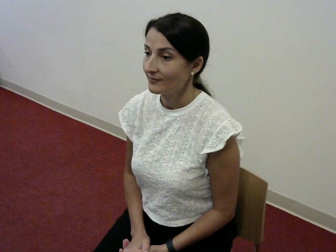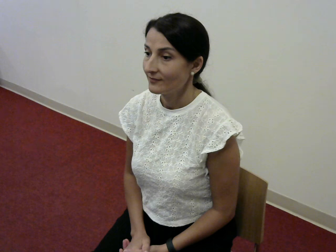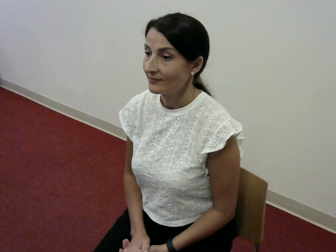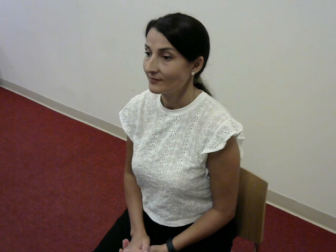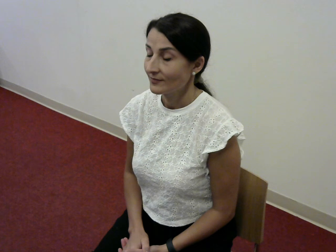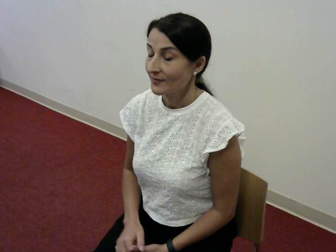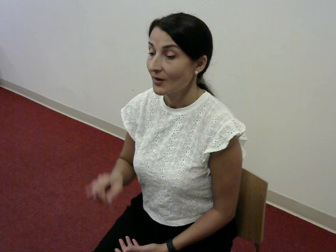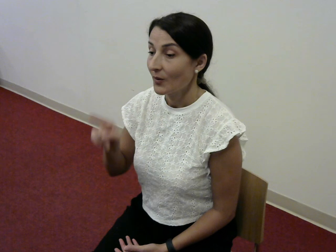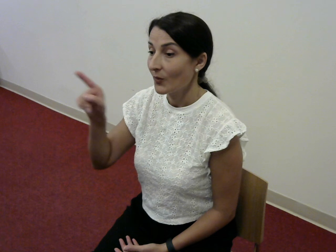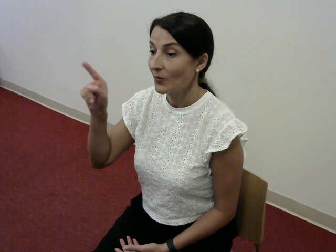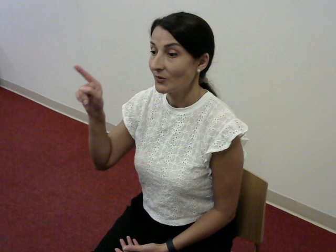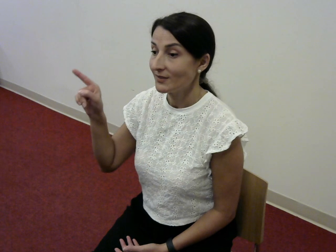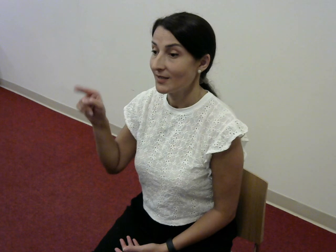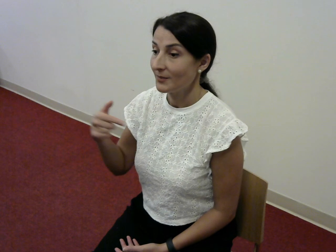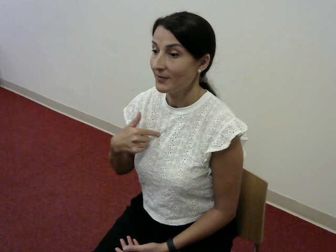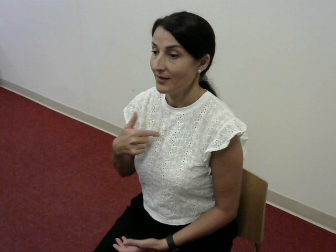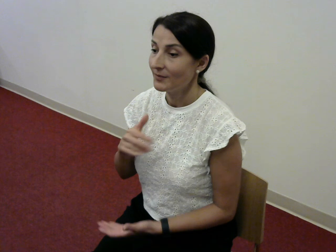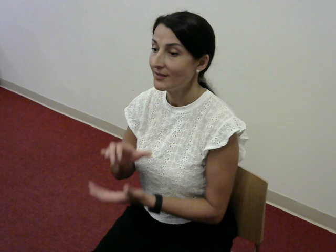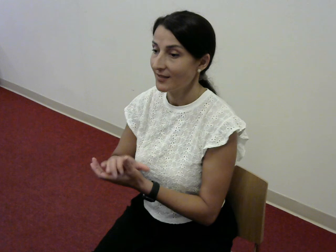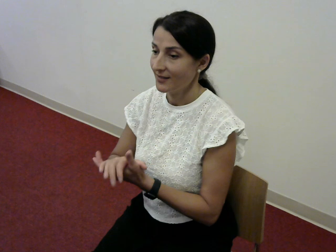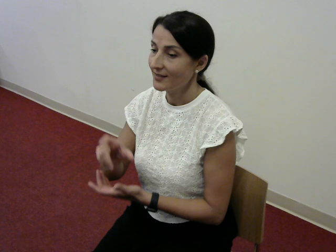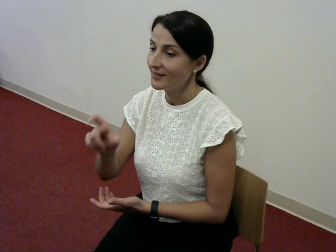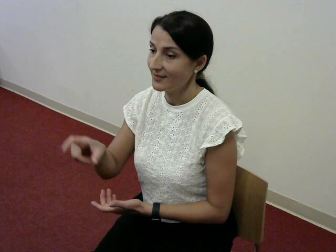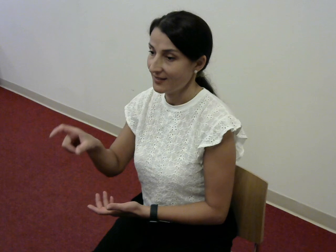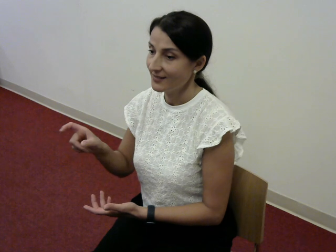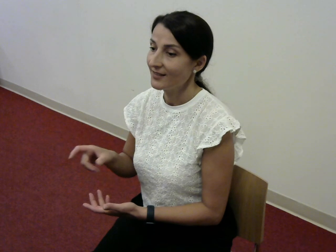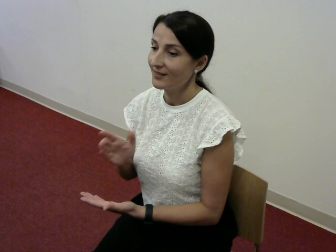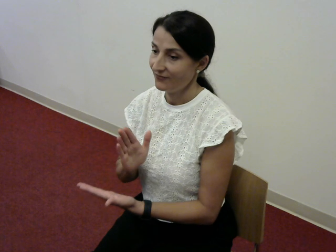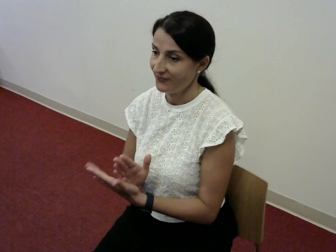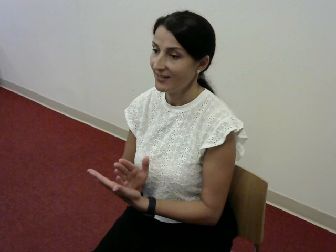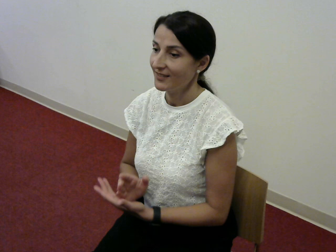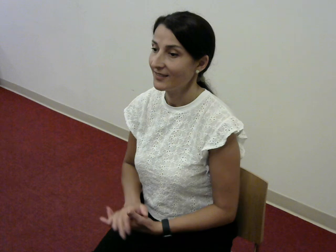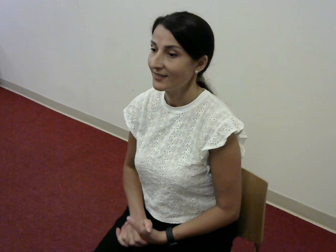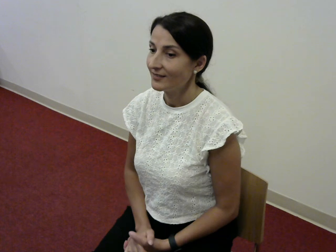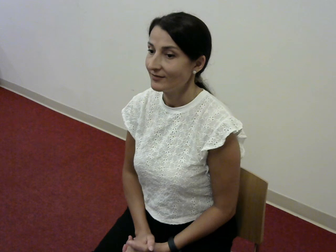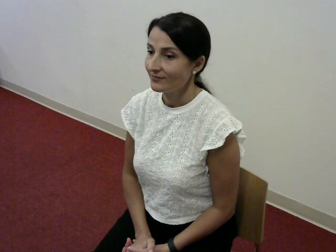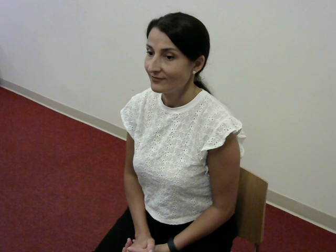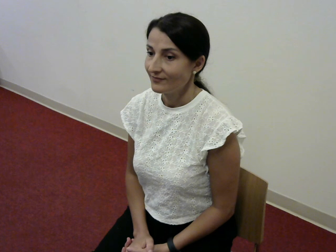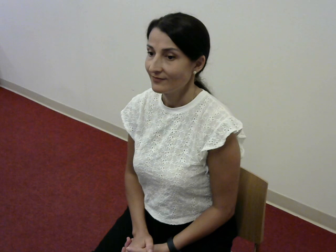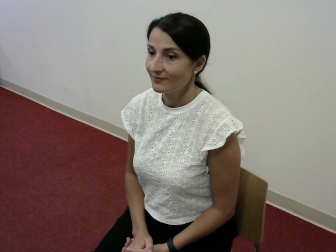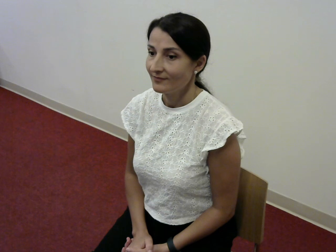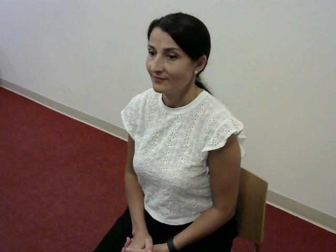Orda mənim tanıdığım insanlar var